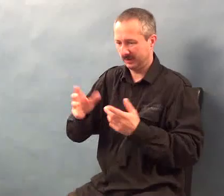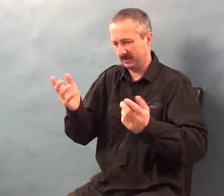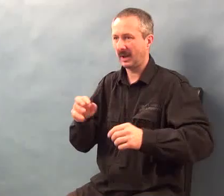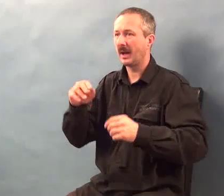No nie wiem.